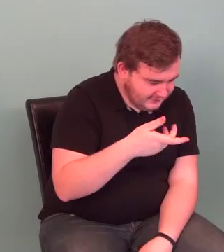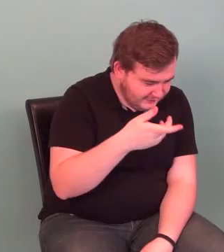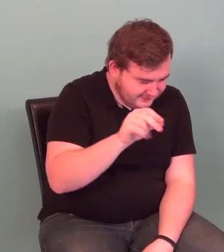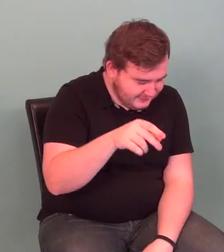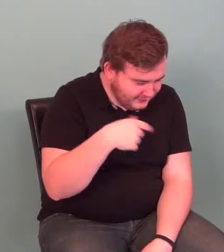Nie.